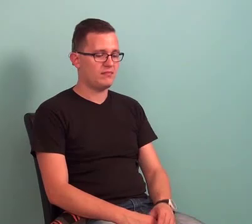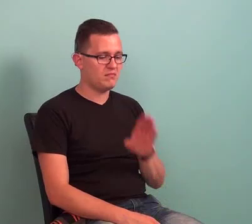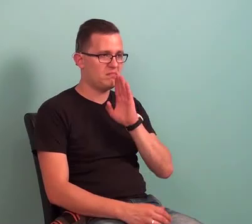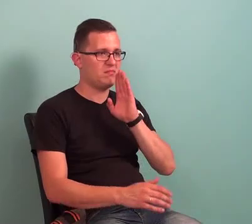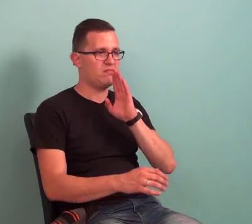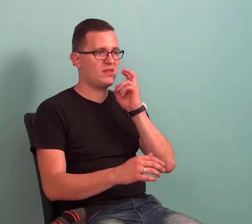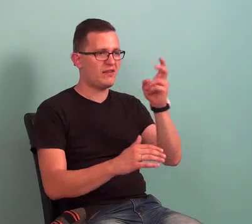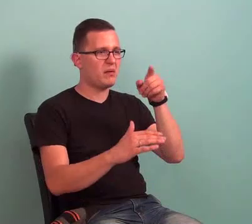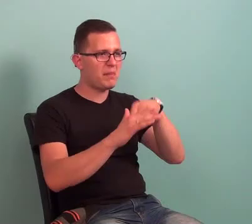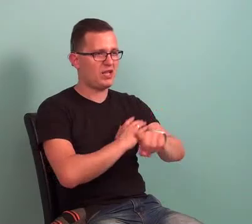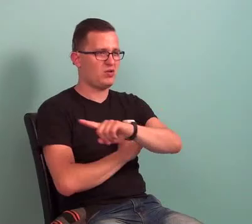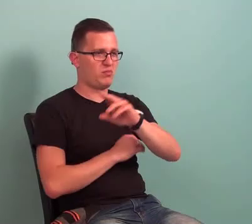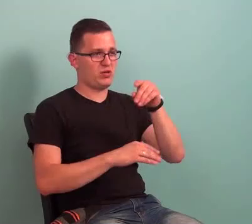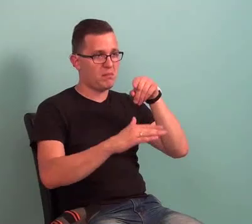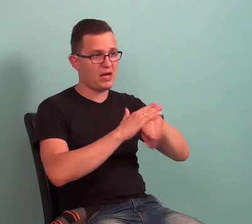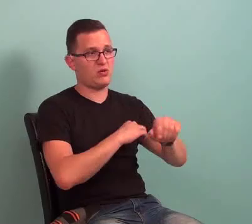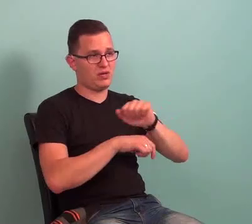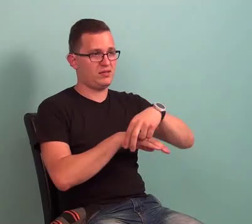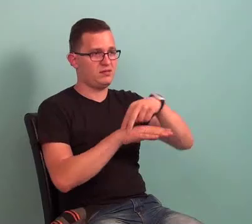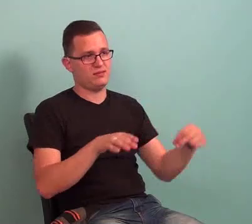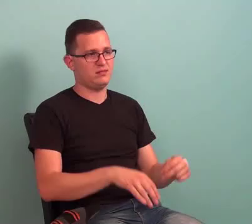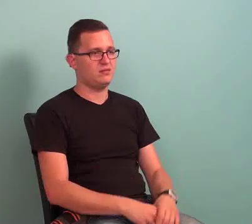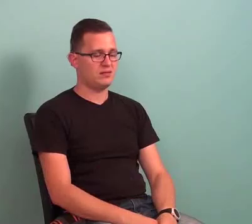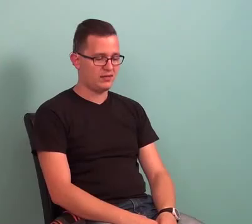Chyba nie tramwaj, a metro, bo w metrze jest krawędź.